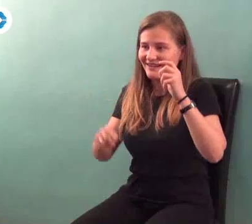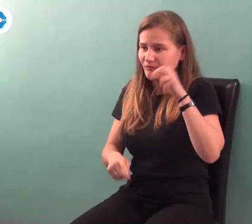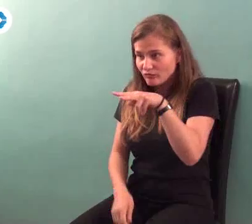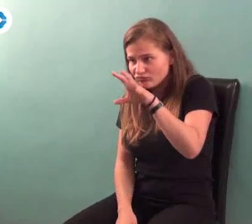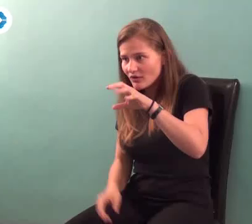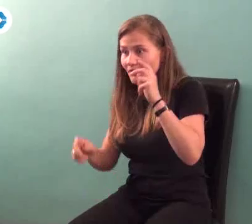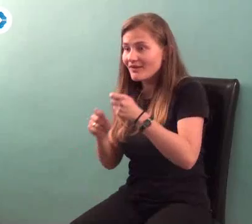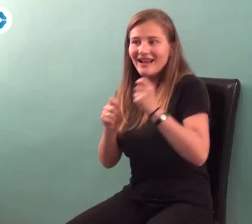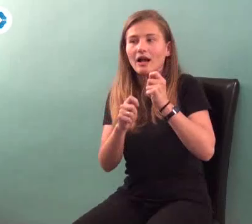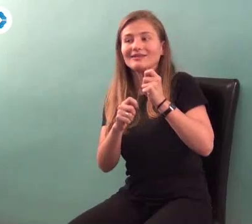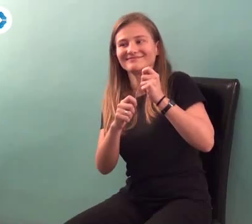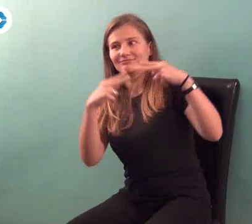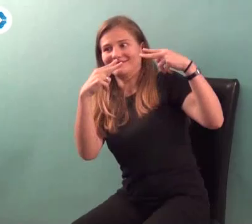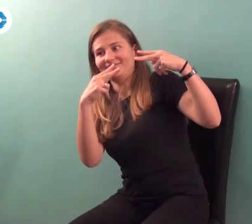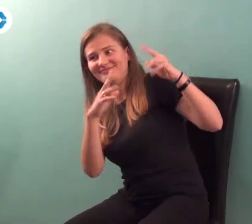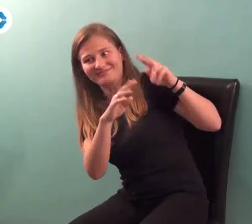Policjant obserwuje go, a ten odwraca się i widzi go, jest zmieszany.